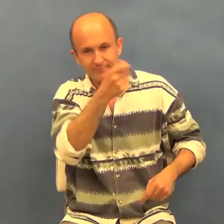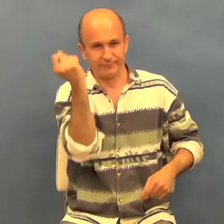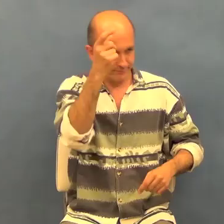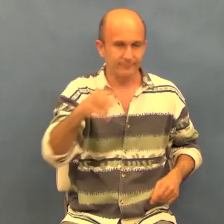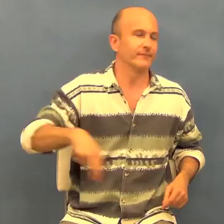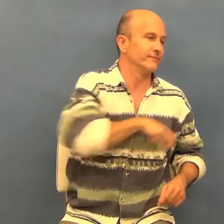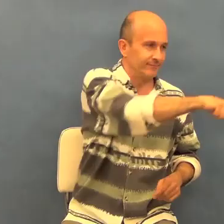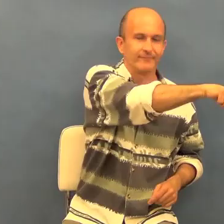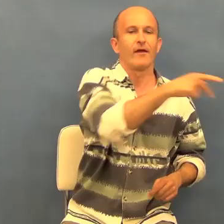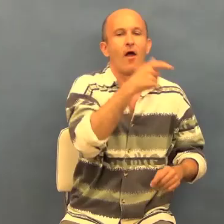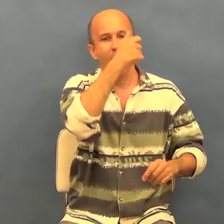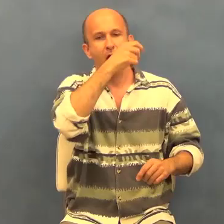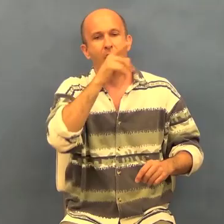Idzie tam.